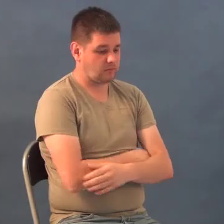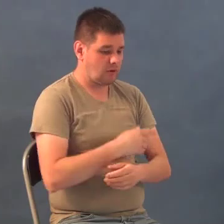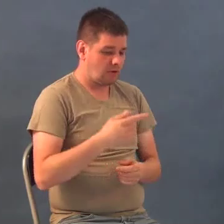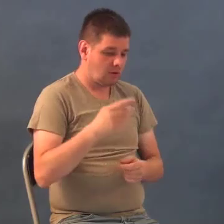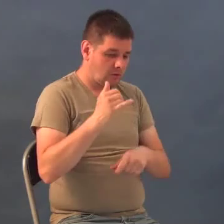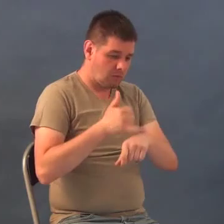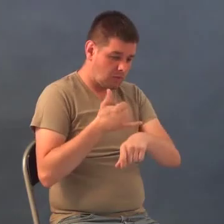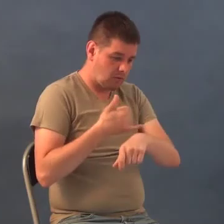Może po.